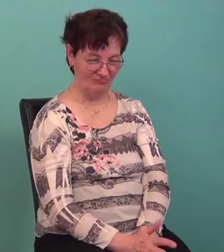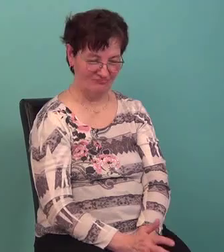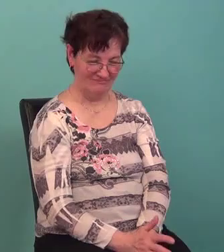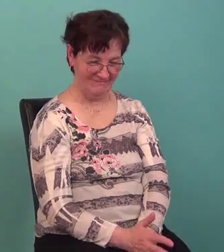Nie mam.